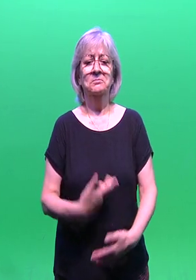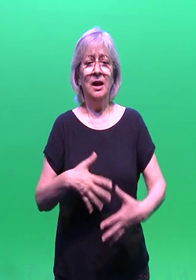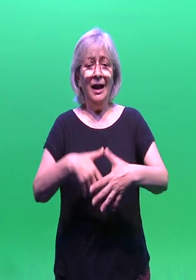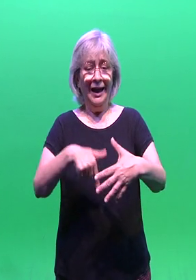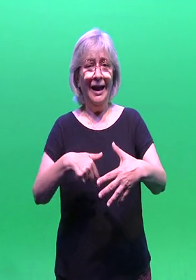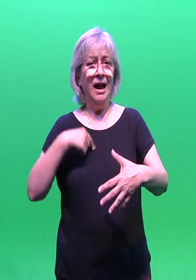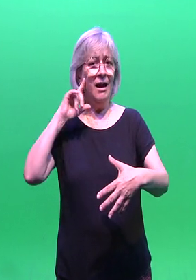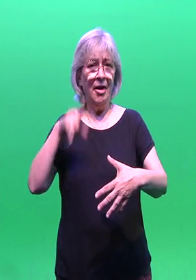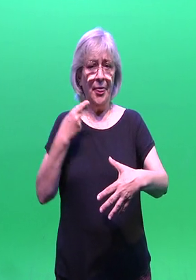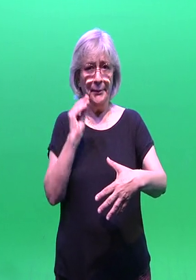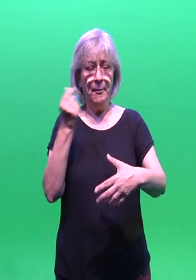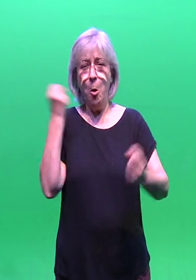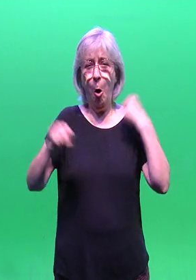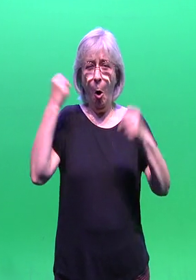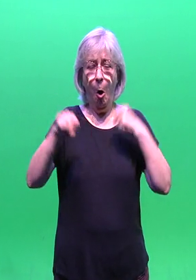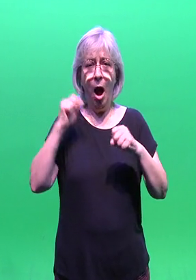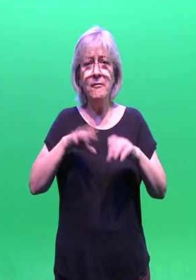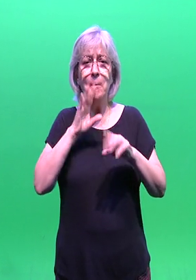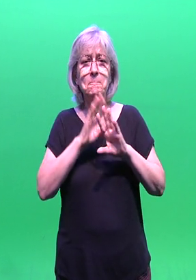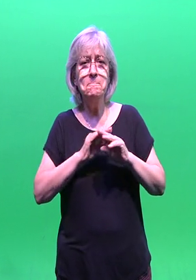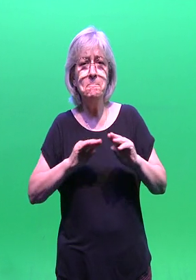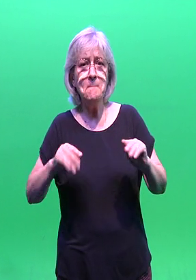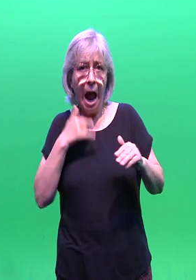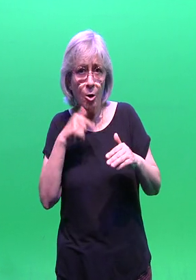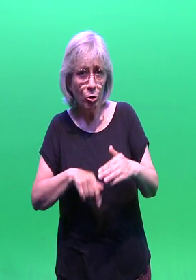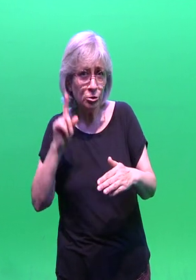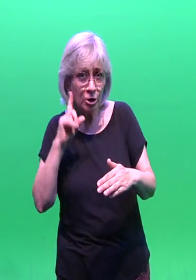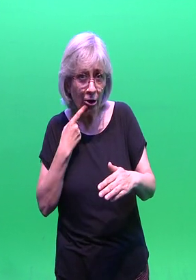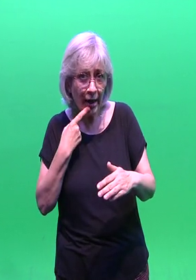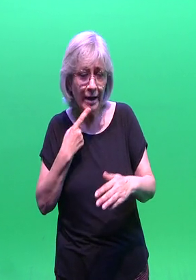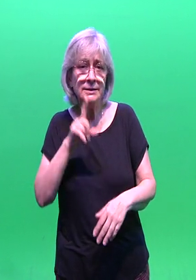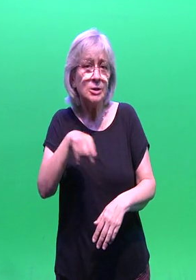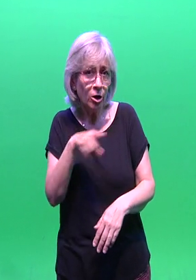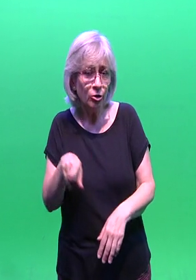Estic embarassada i cada dia el bebè es mou molt, però ara no, pot ser que sigui sord?